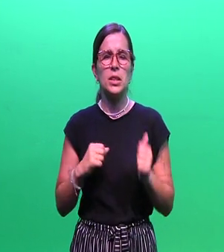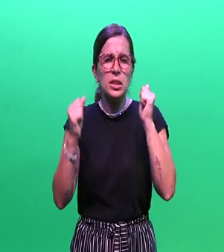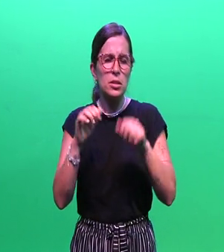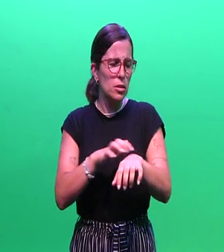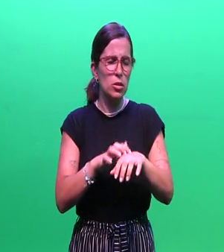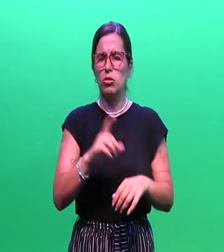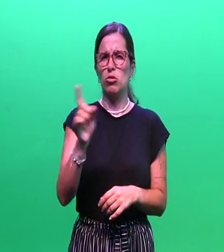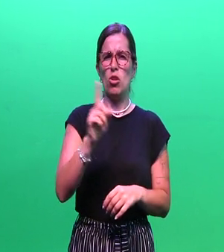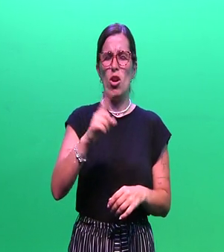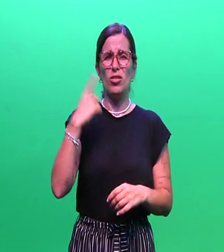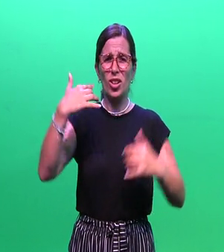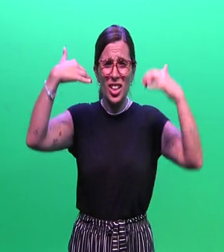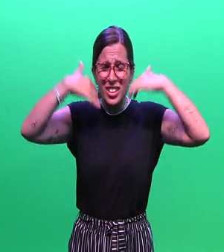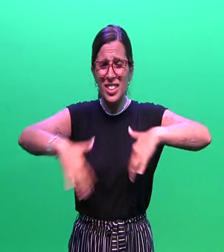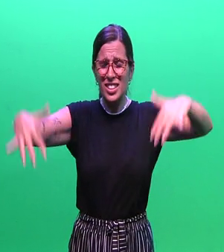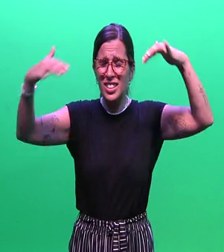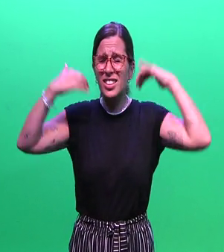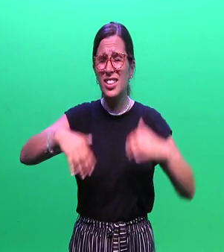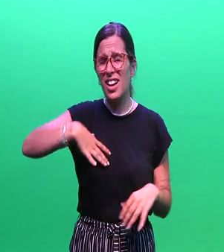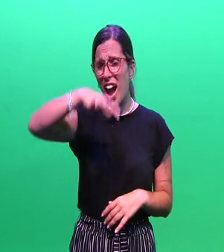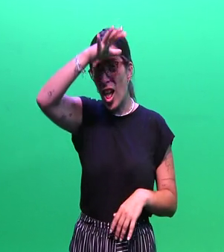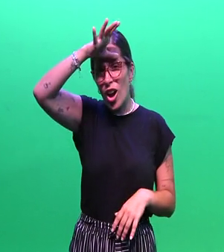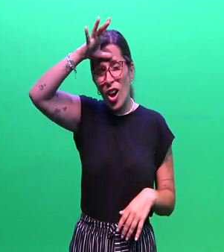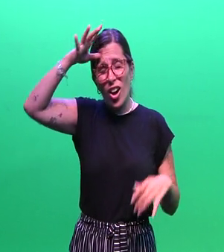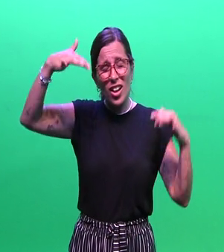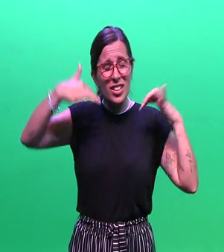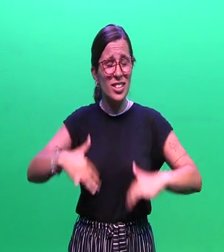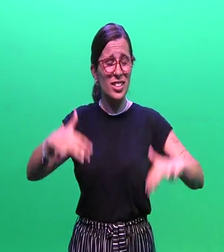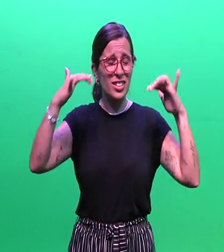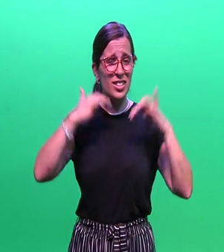Quan estic estressada no em pica més, però tinc calor i suo molt.